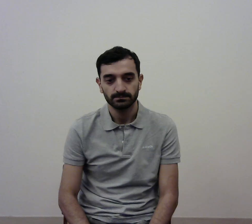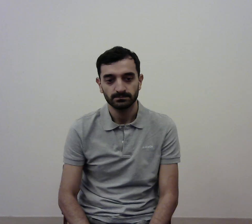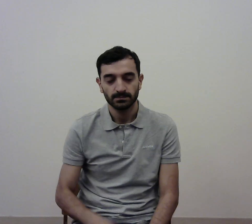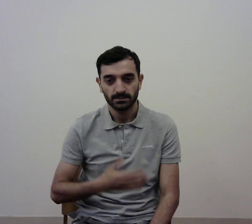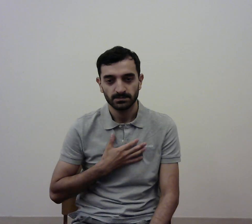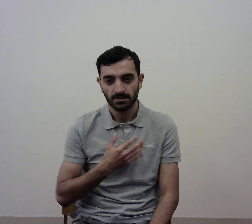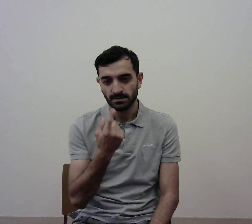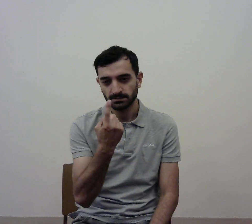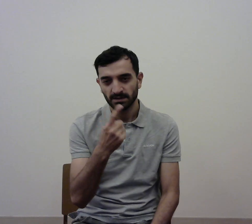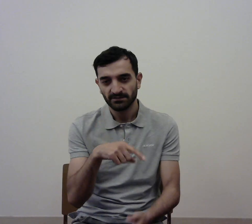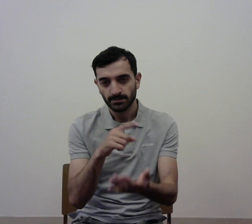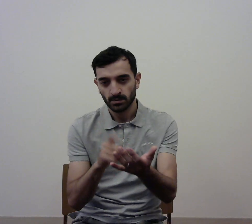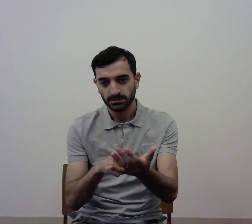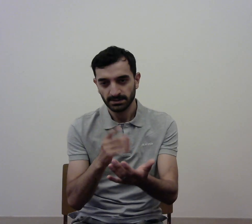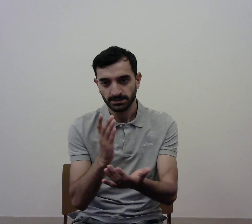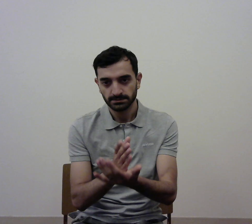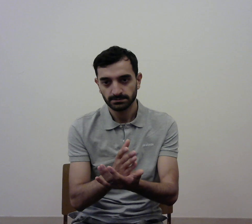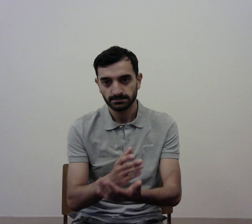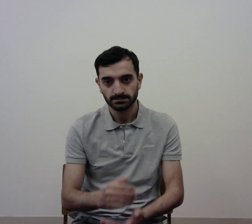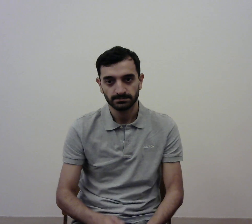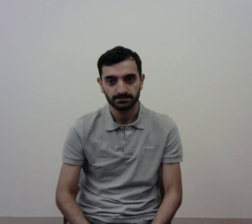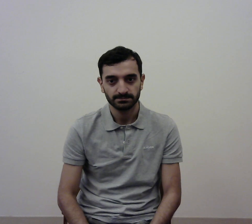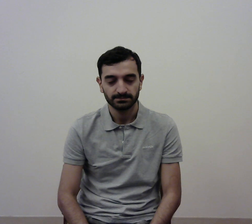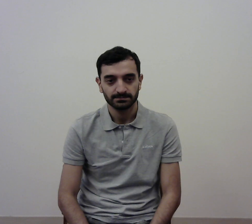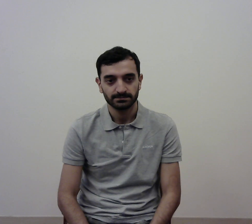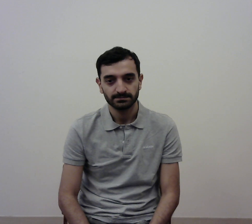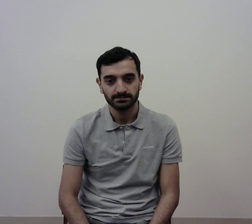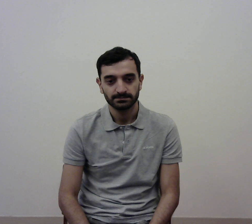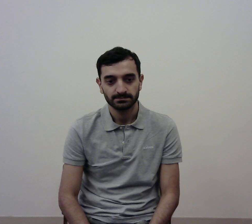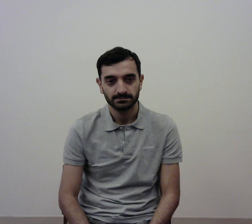Mənim bir sualım var